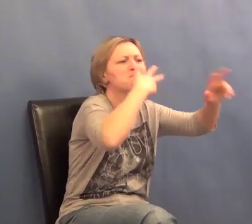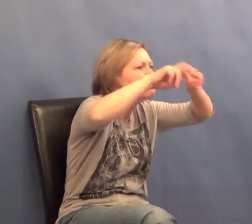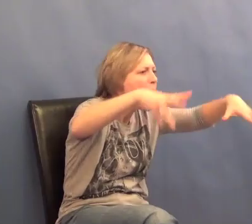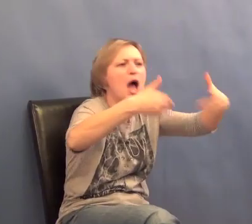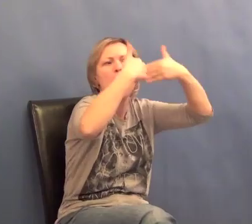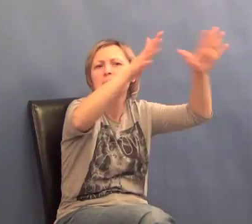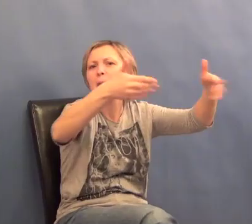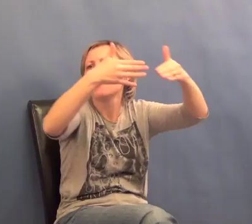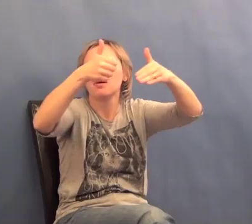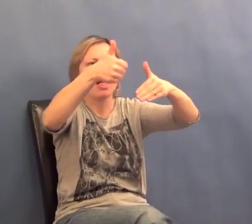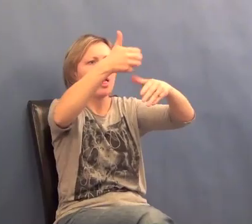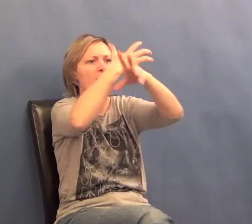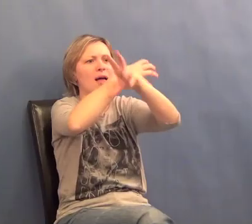Otwierają wszystkie oprócz jednych.